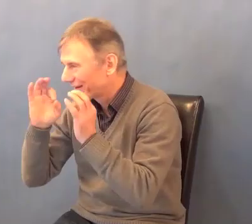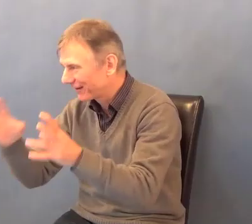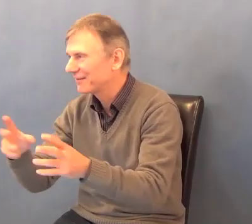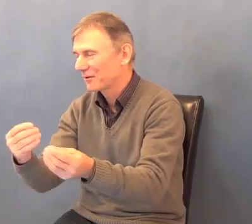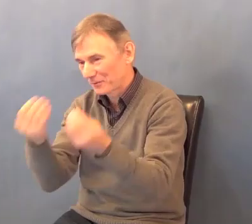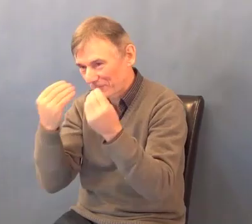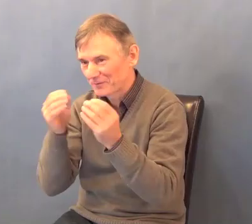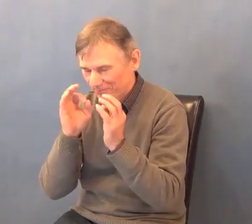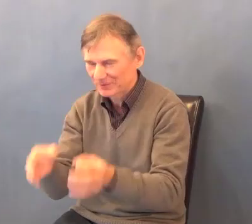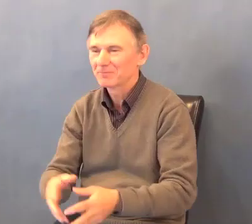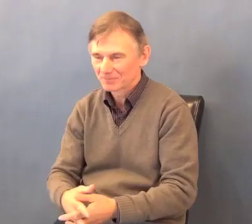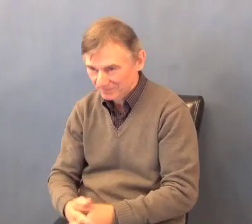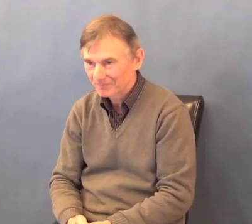Okej, nauczysz mnie, dobrze.